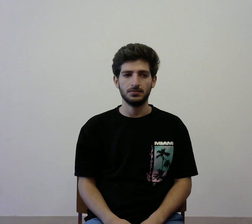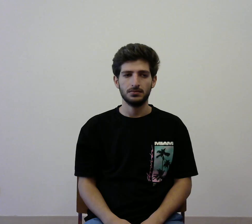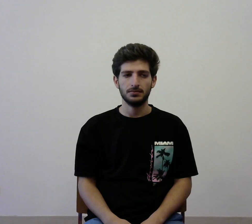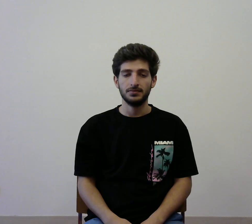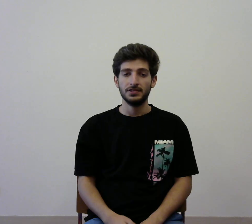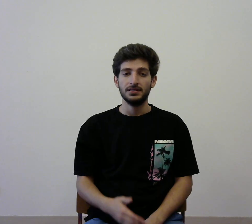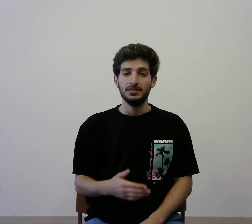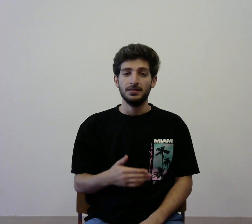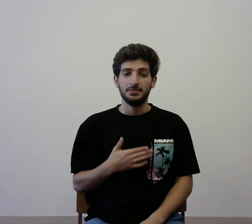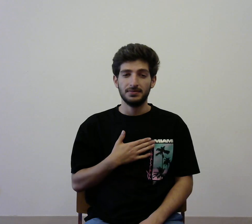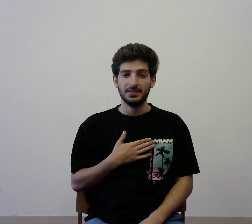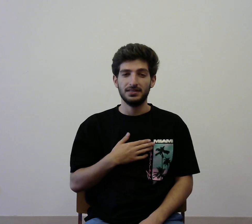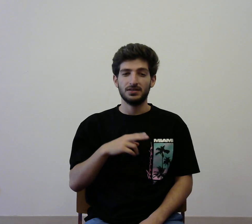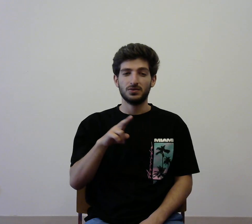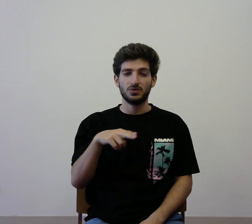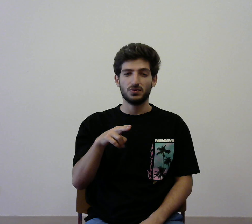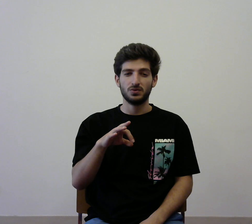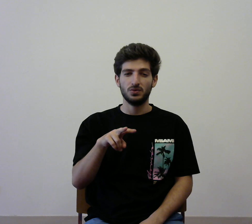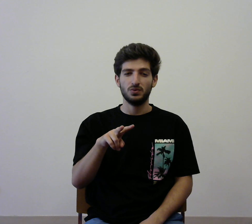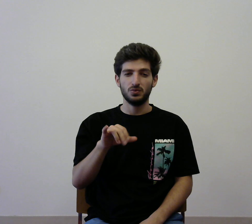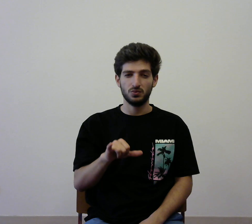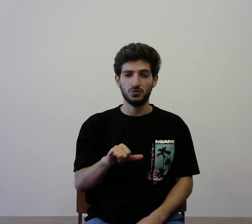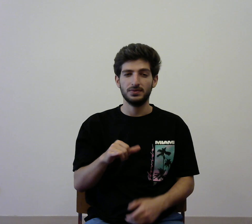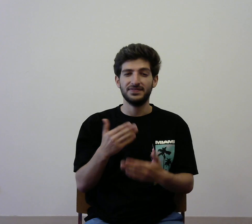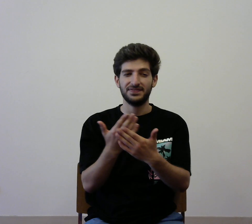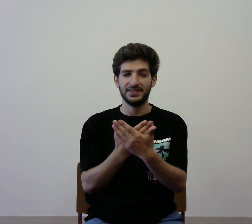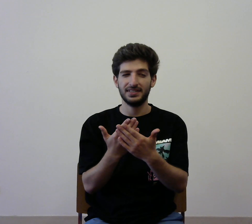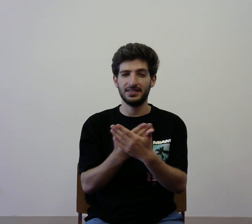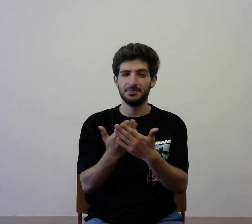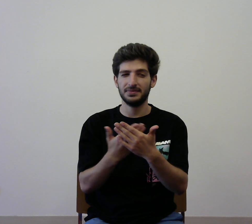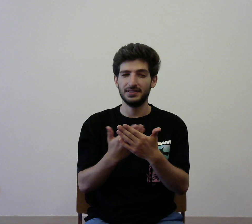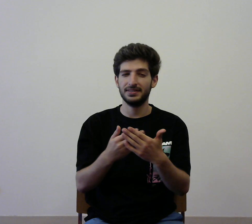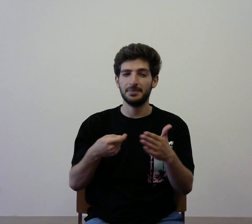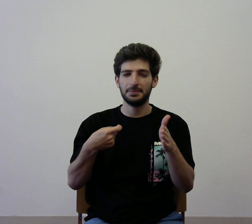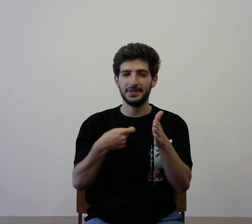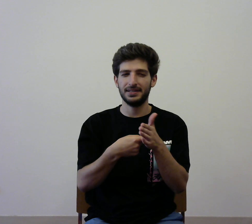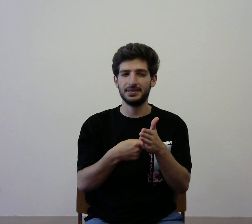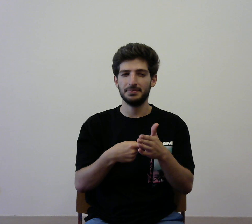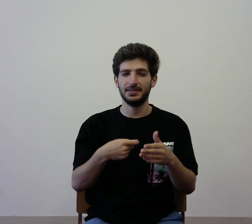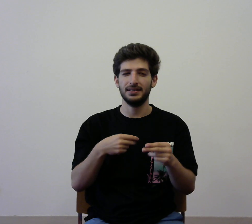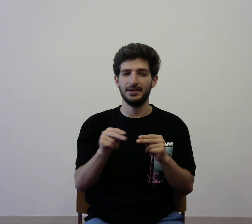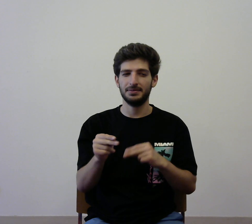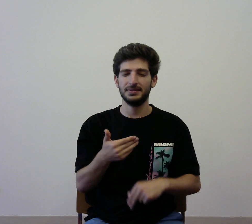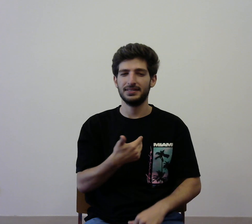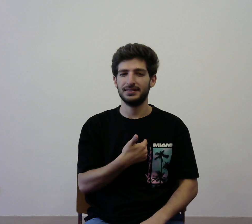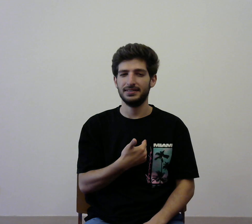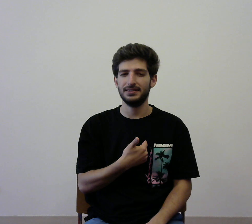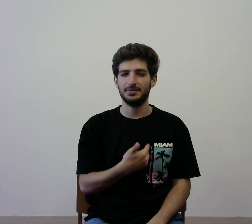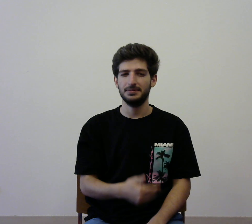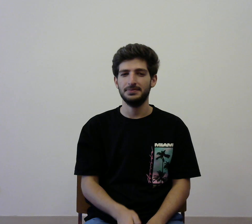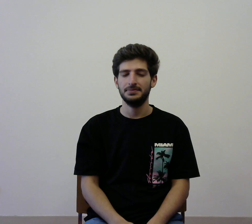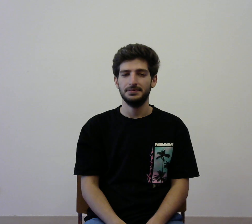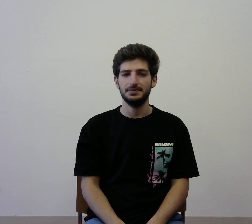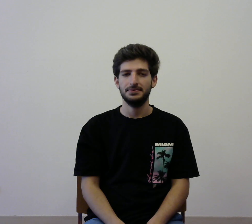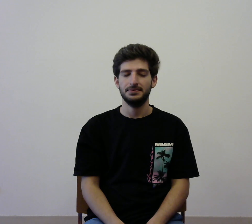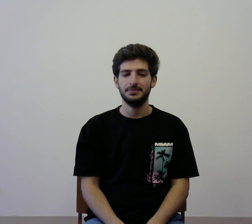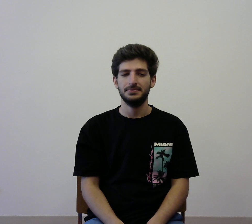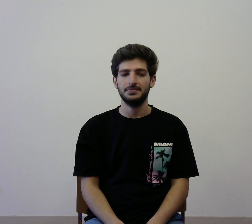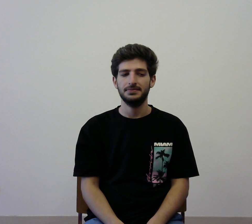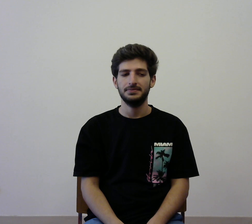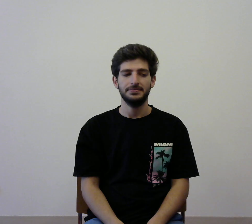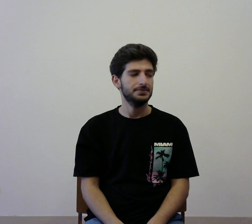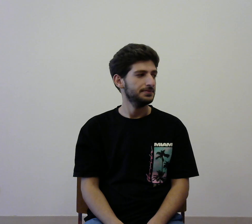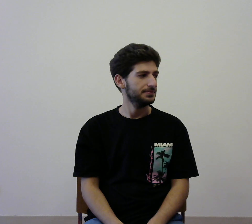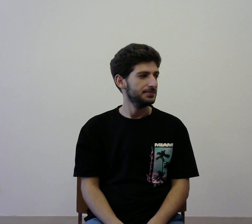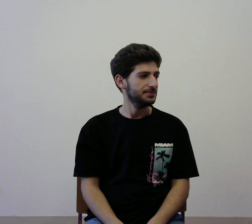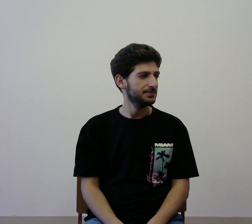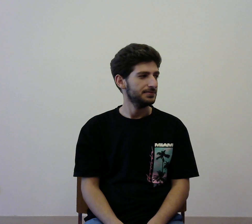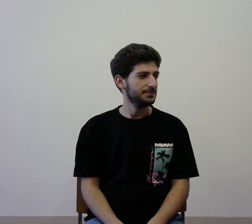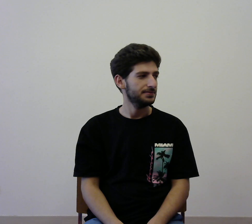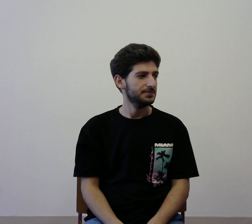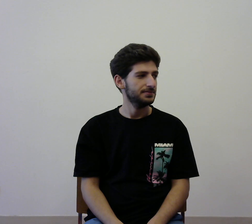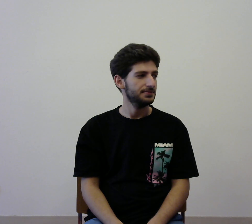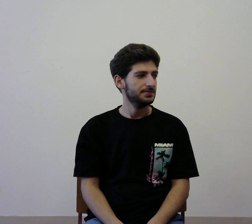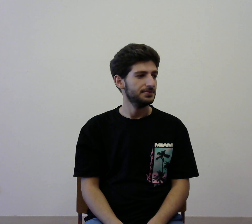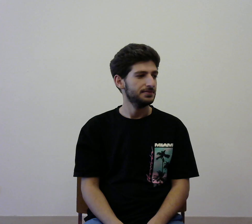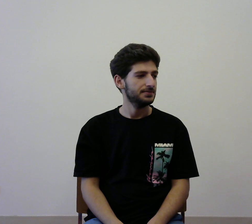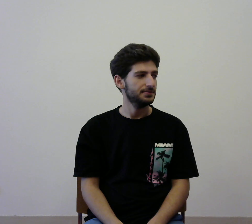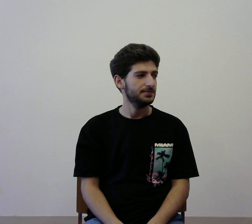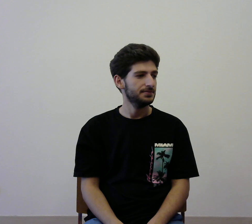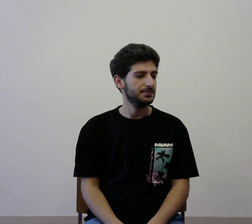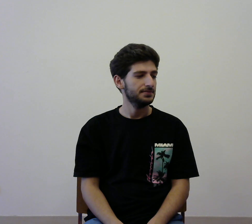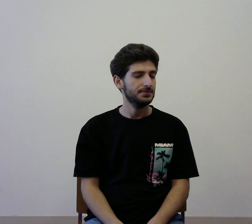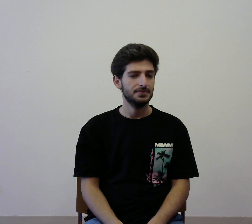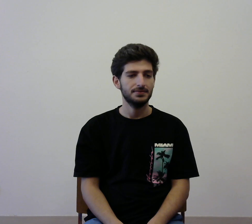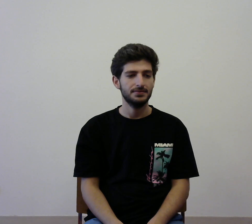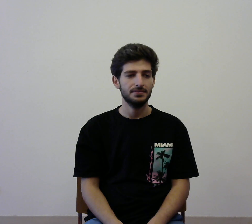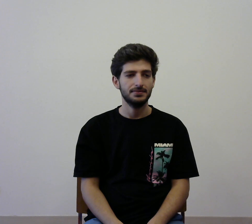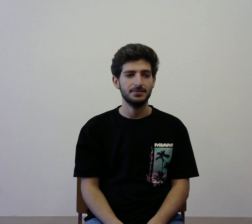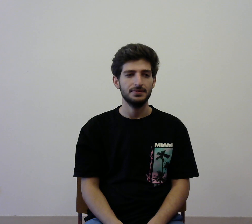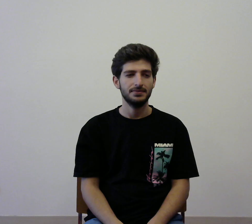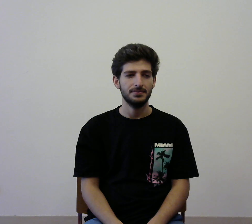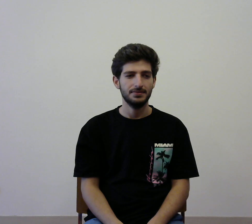Mən "Dolu" filminə bilet almaq istəyirəm